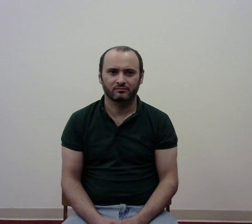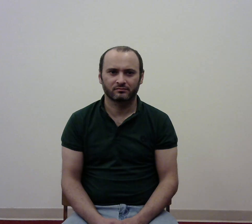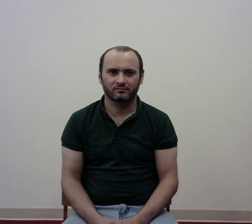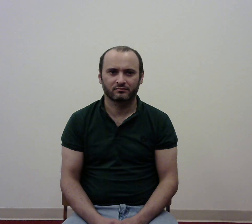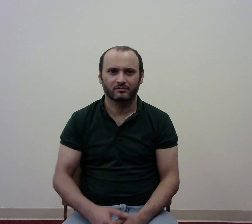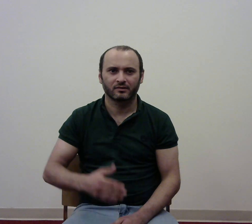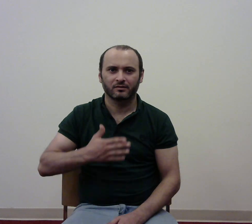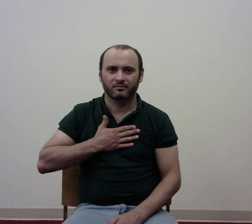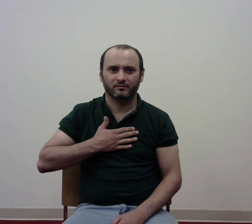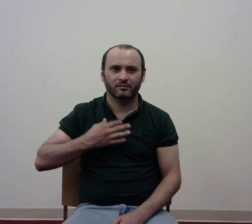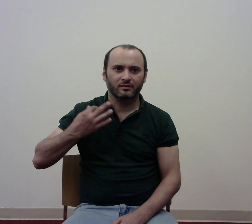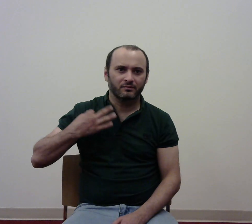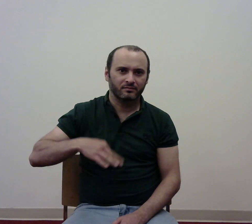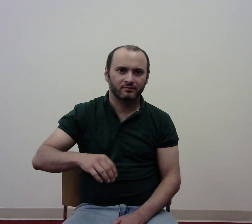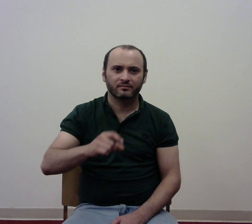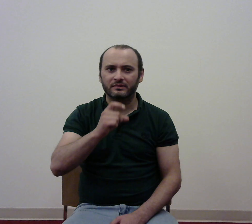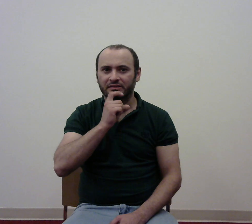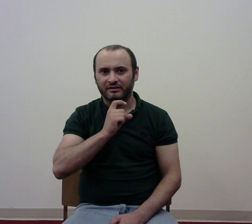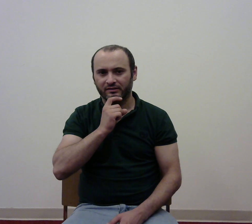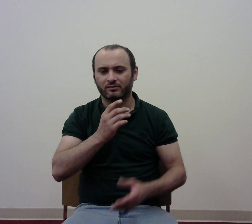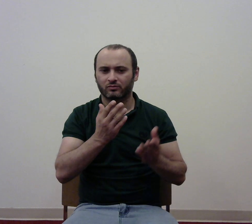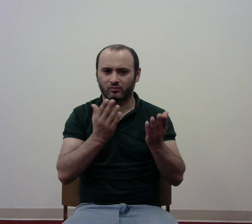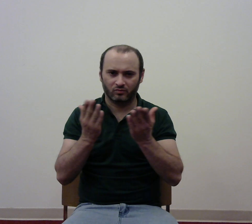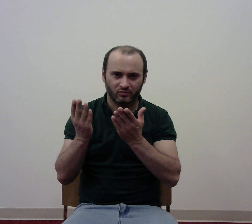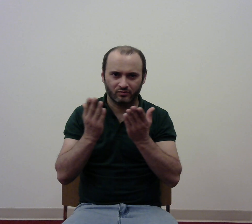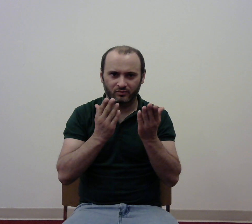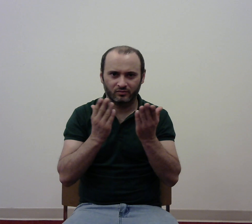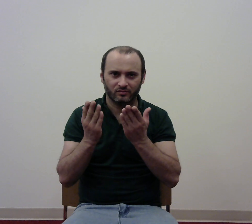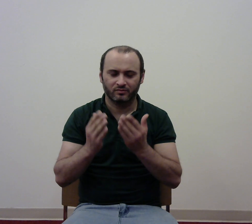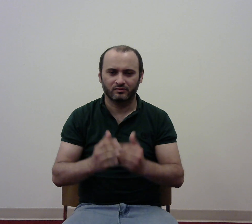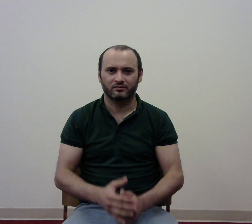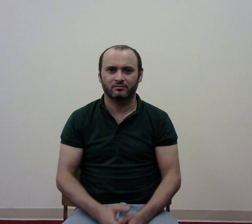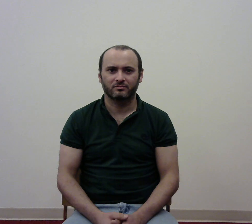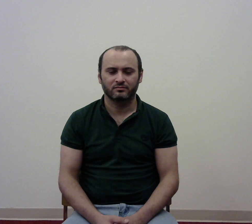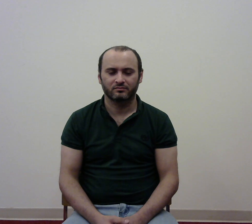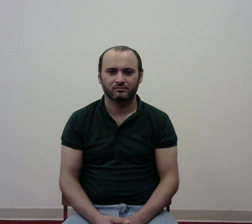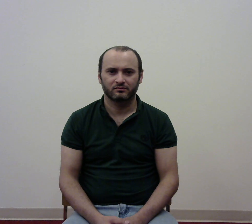Mənim oğlum universitetdə oxuyur